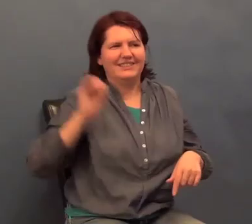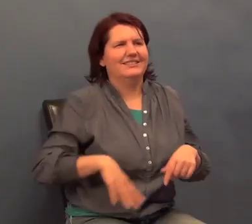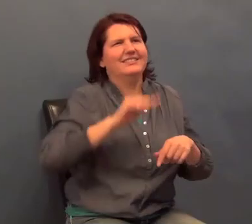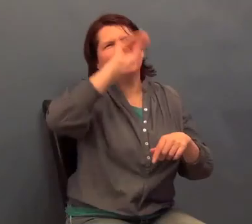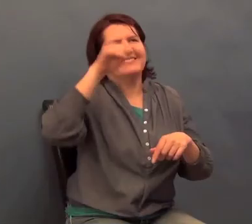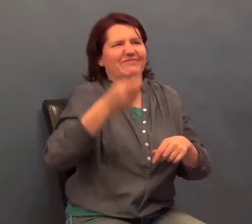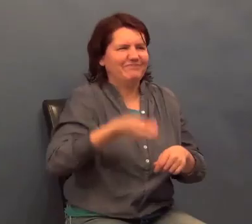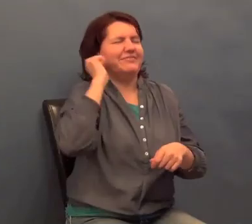Charlie Chaplin nakłada gips i rzuca nim za siebie.